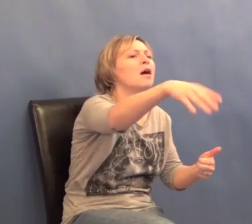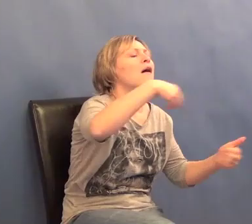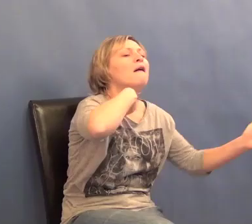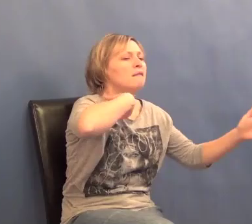Ja.